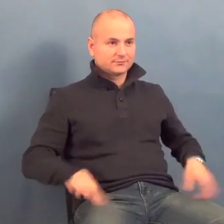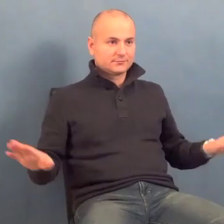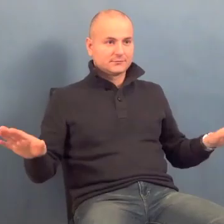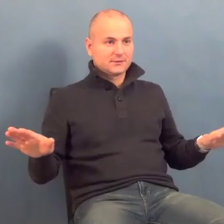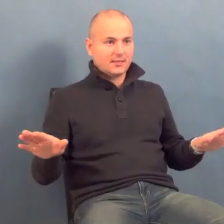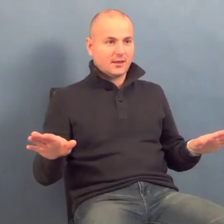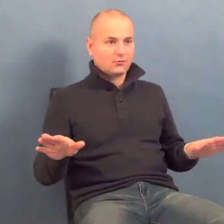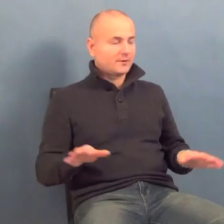Powinno być bez bikini.